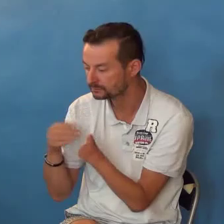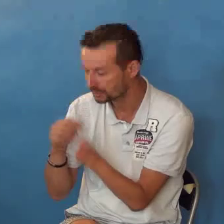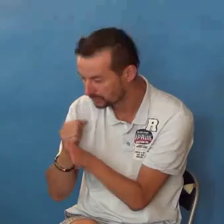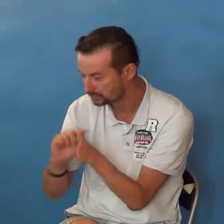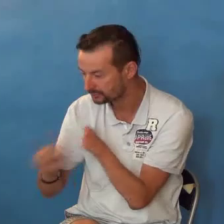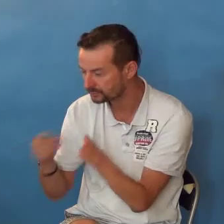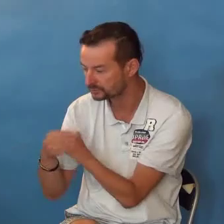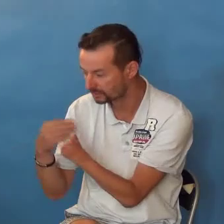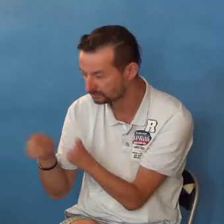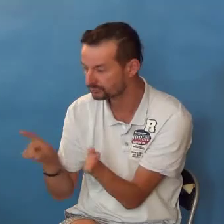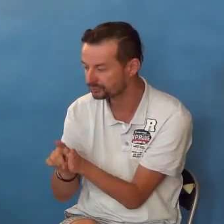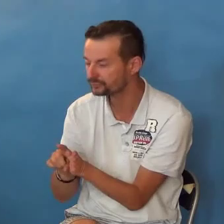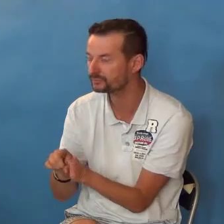Po pracy robię też zakupy.